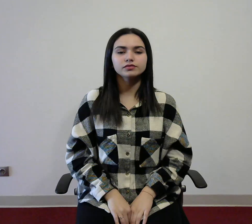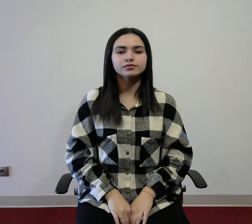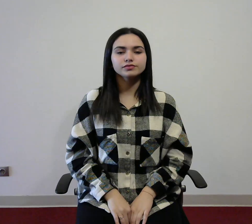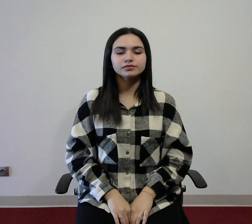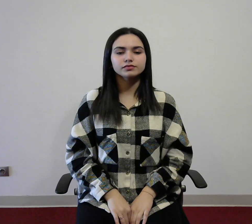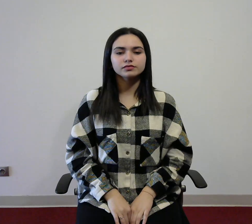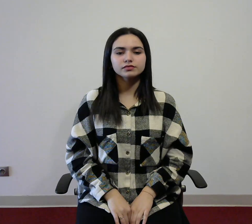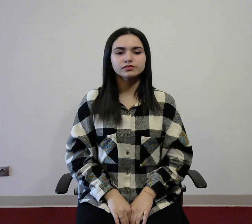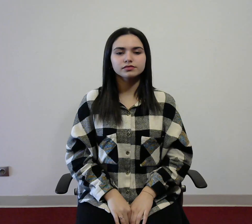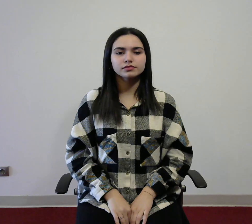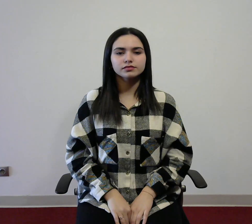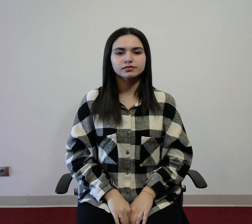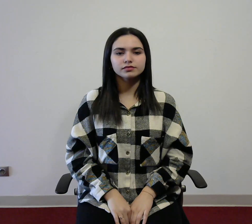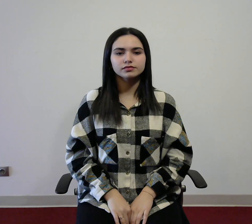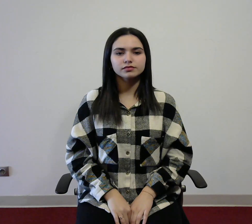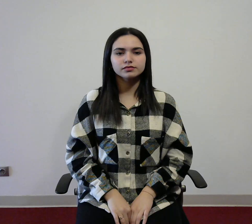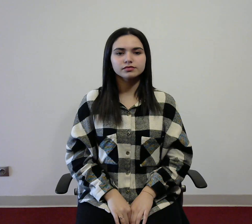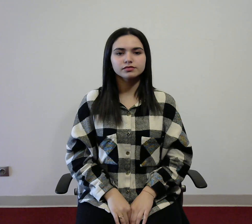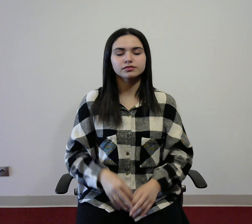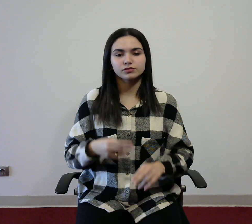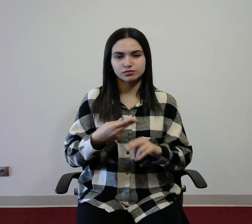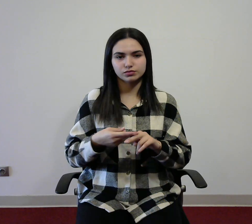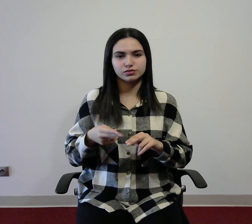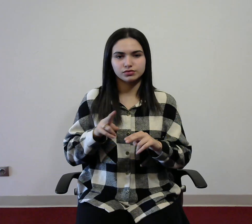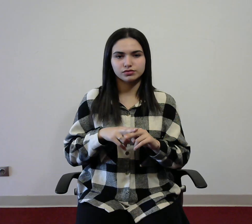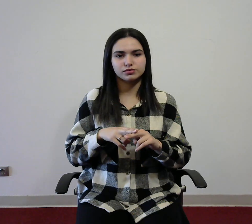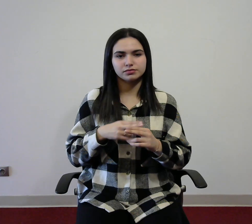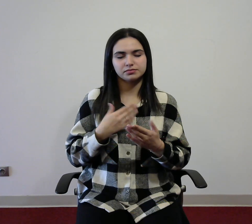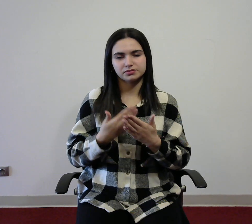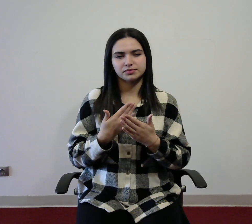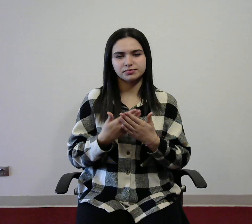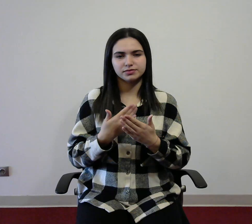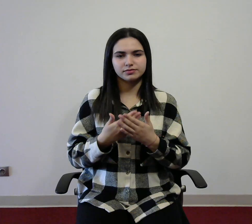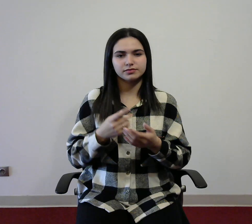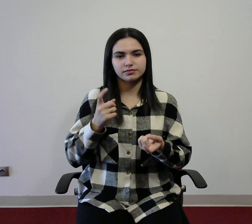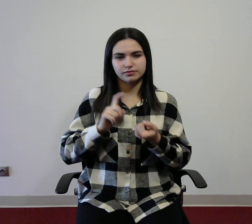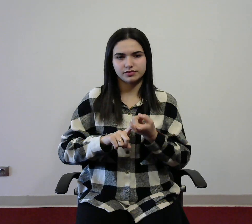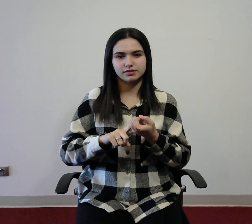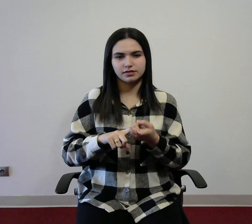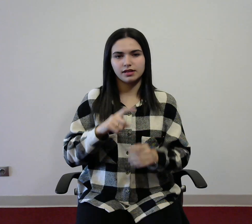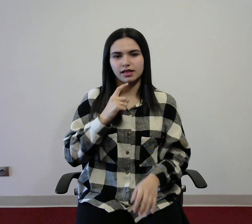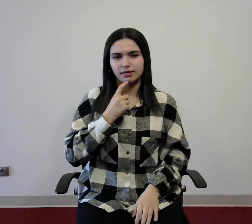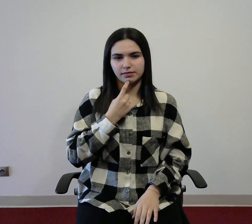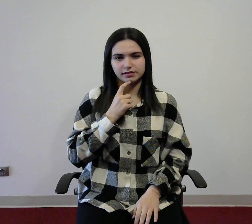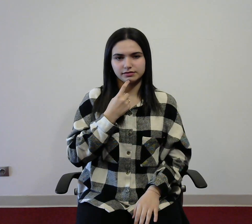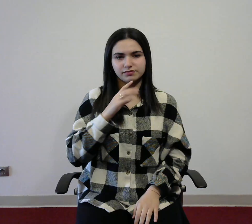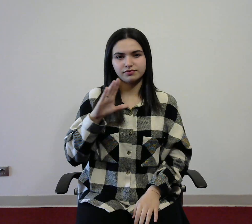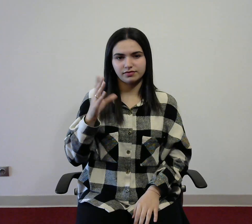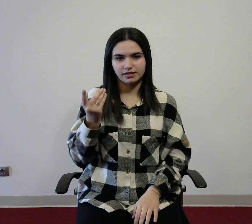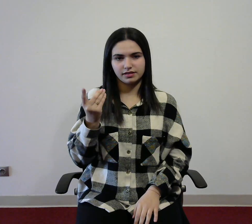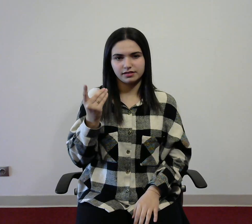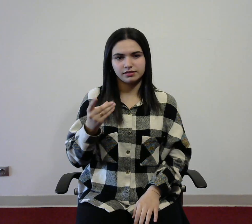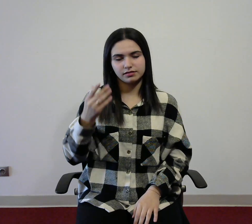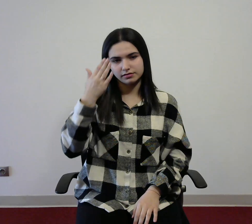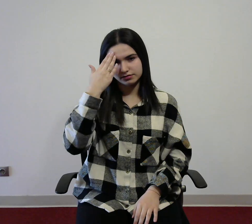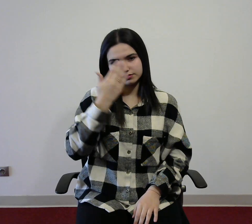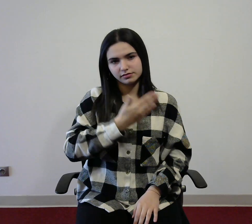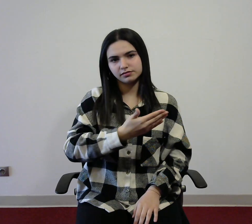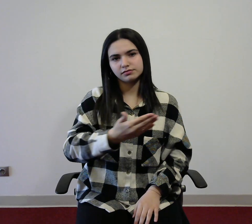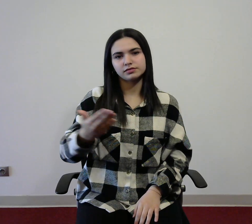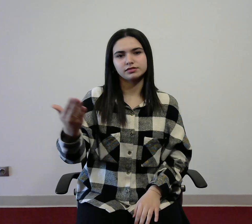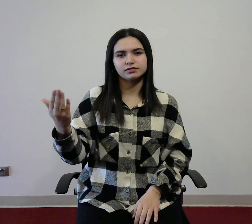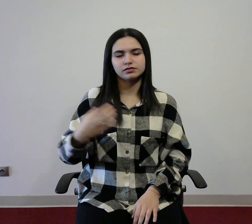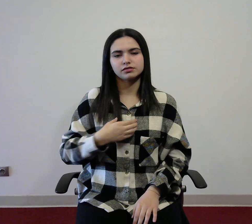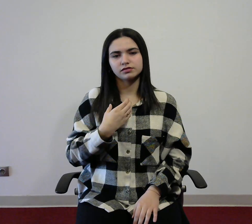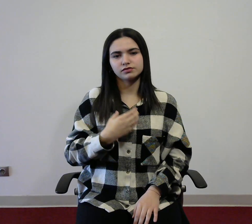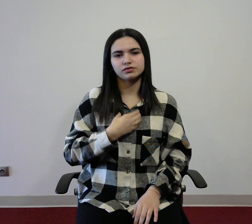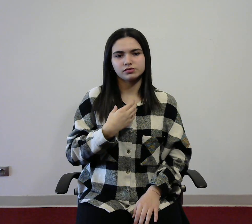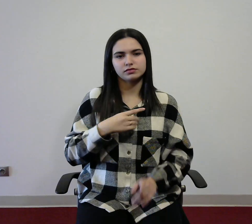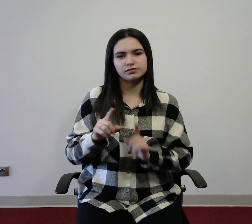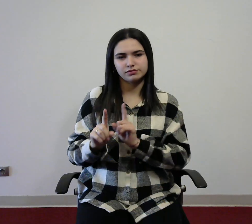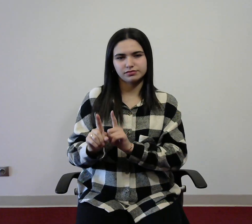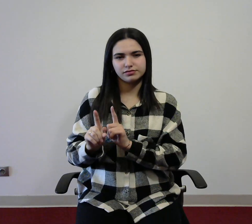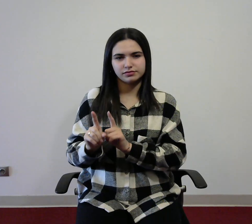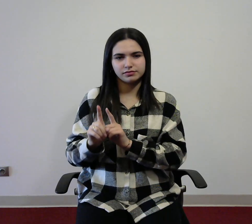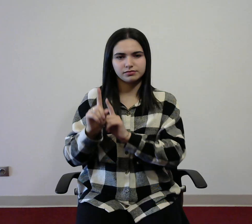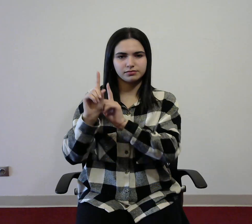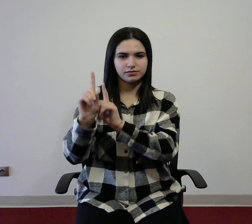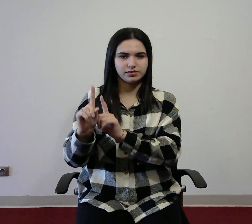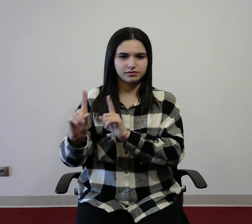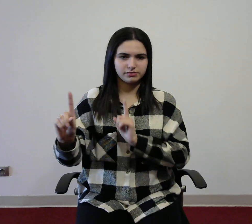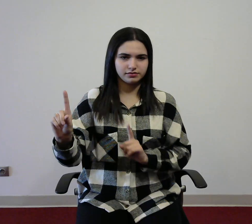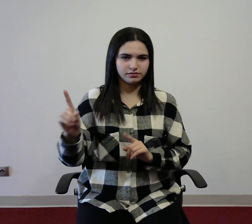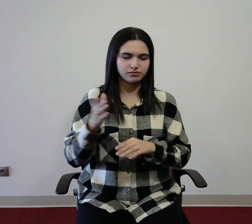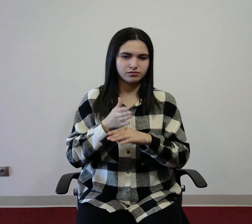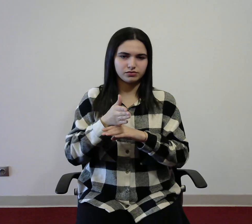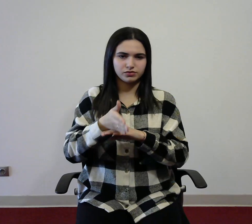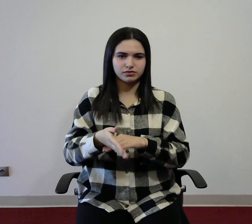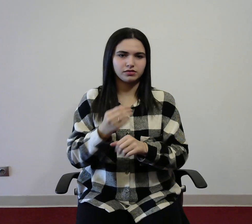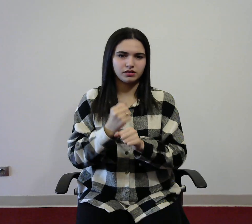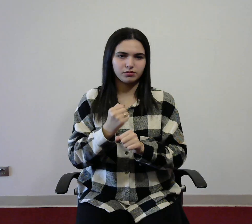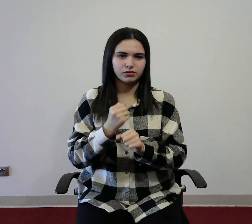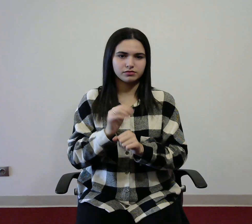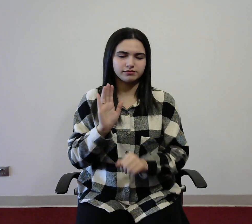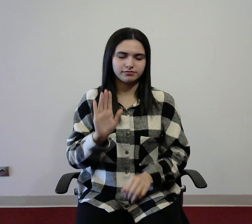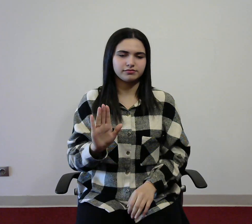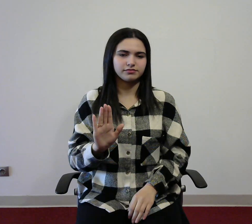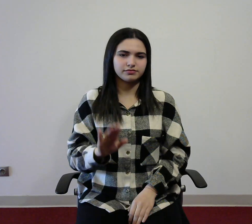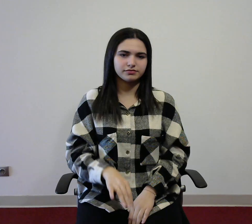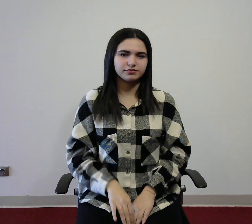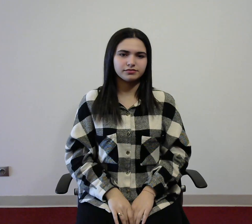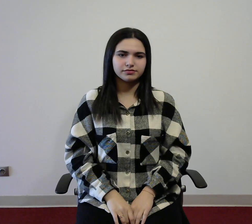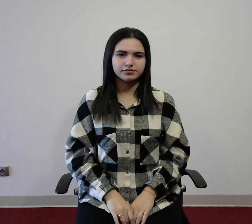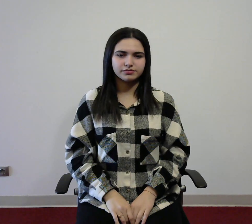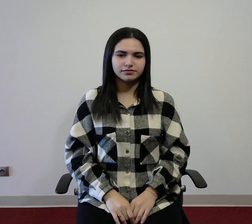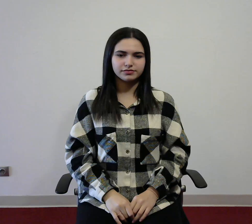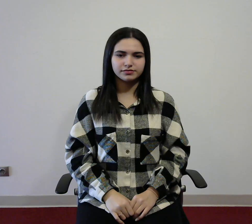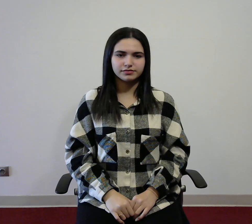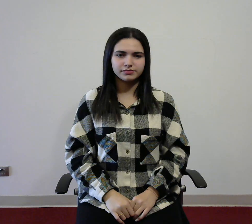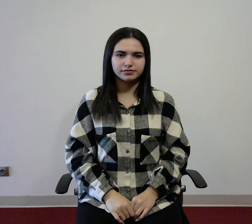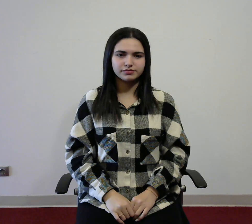Bu məsələ ilə bağlı Əmək və Əhalinin Sosial Müdafiəsi Nazirliyinə müraciət etməlisiniz